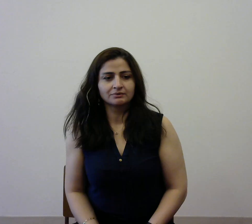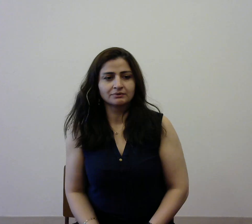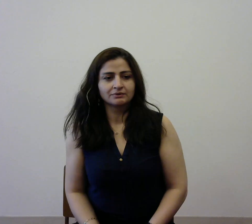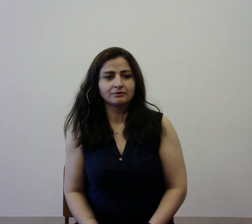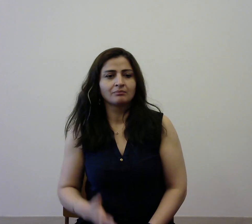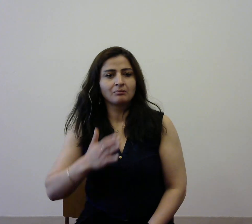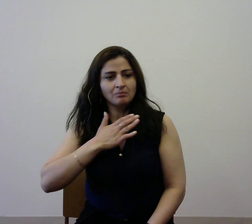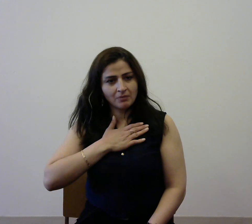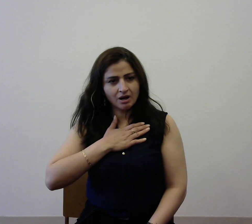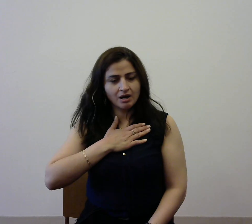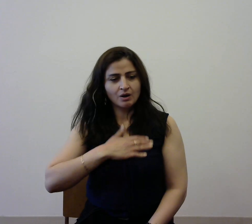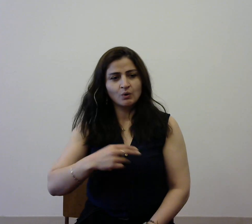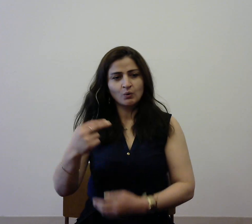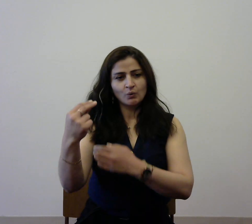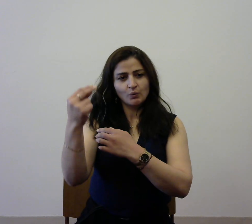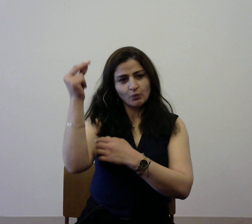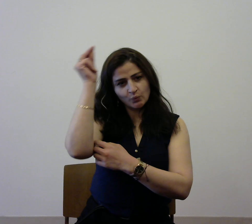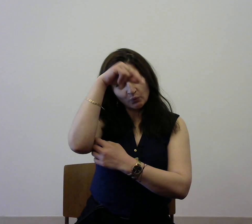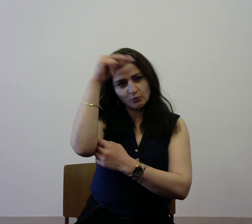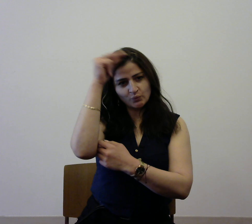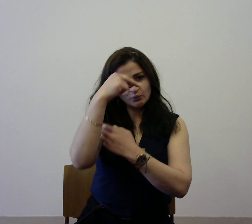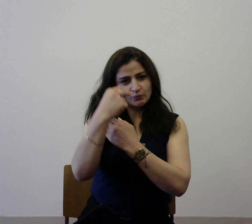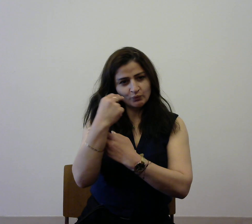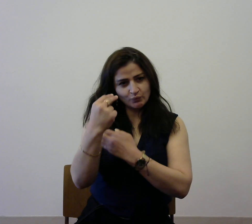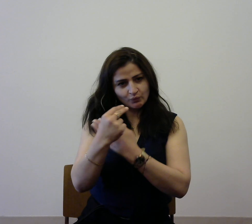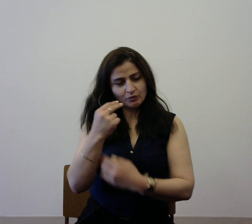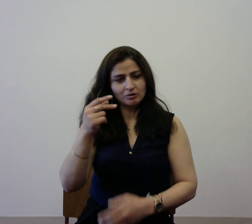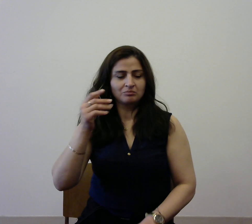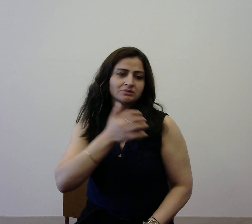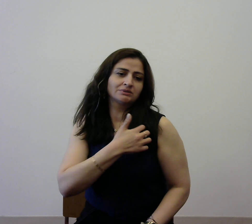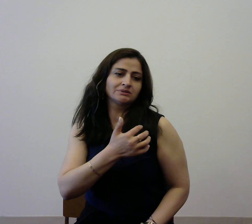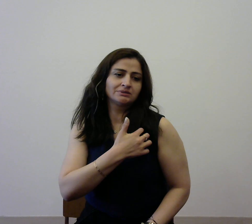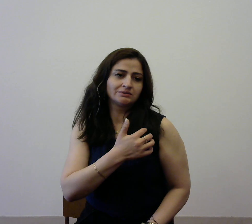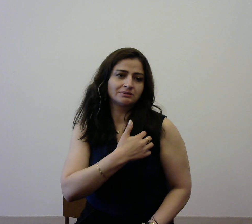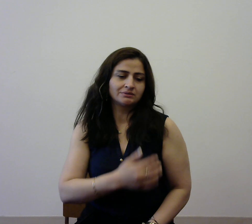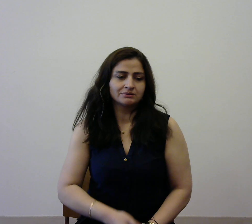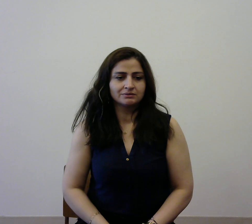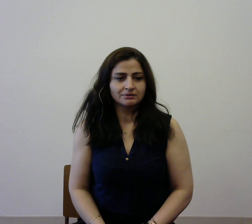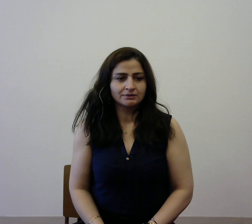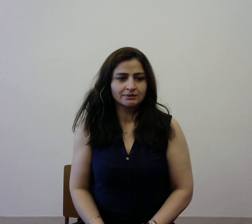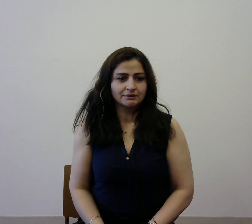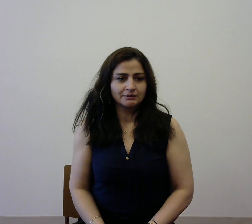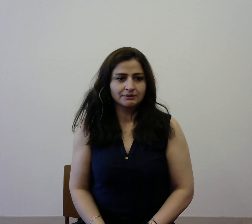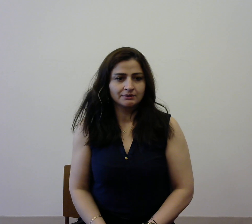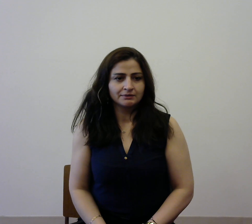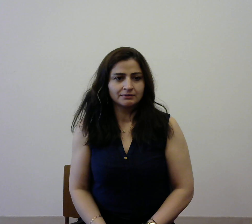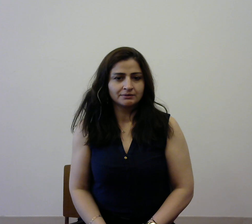Mən öyrənmək istəyirəm